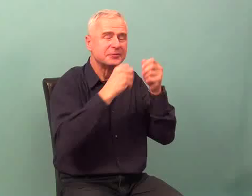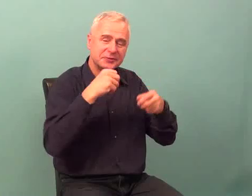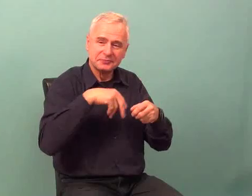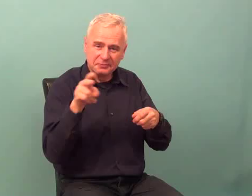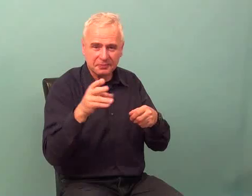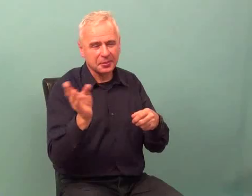Pojechała.